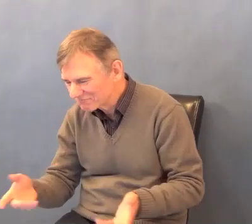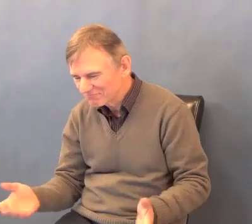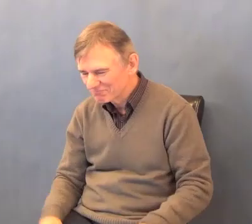Nie ma.